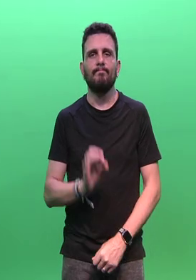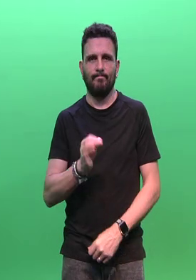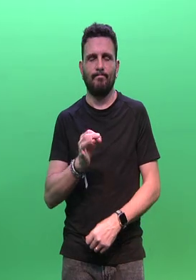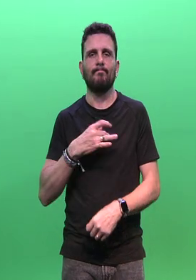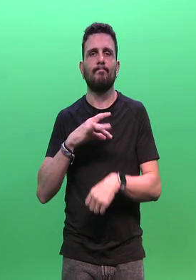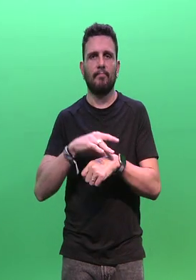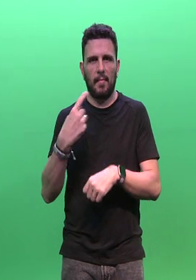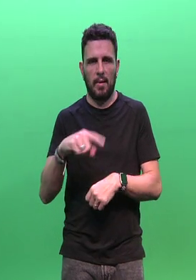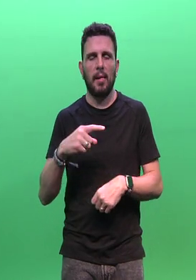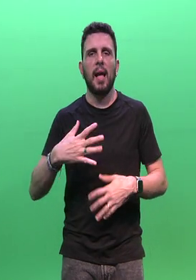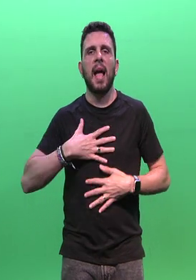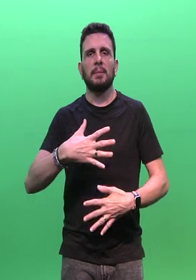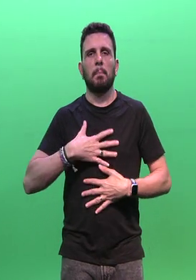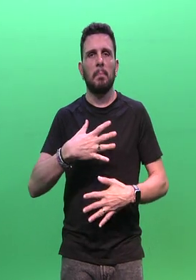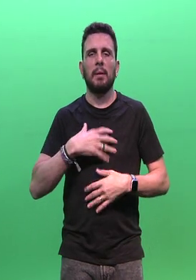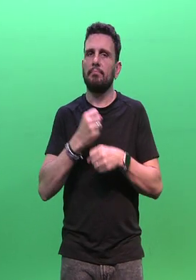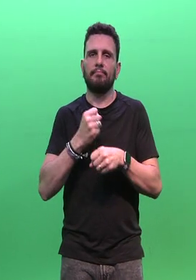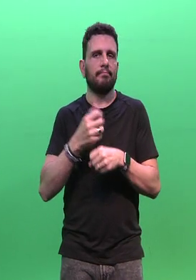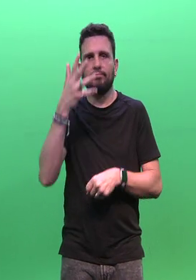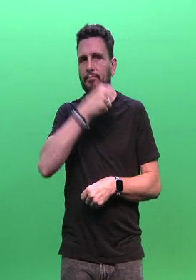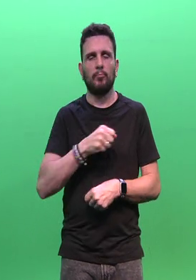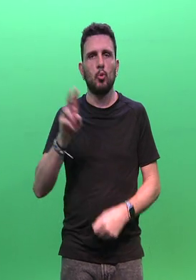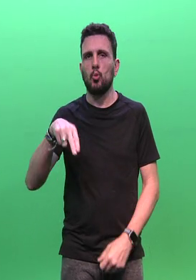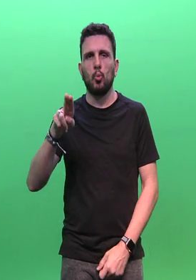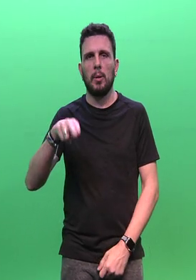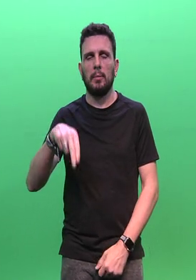Sí, tinc asma, no puc treballar mai.